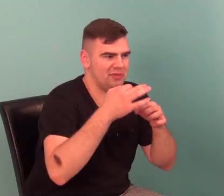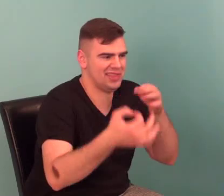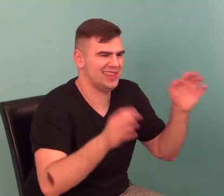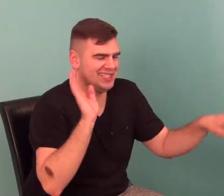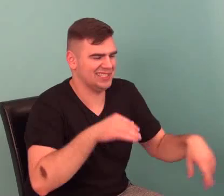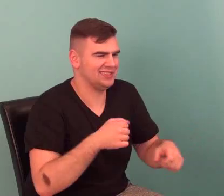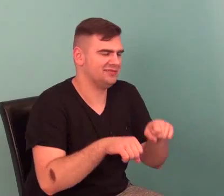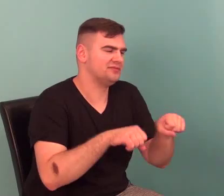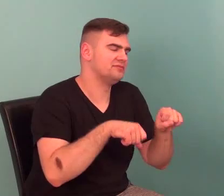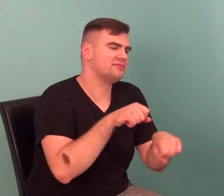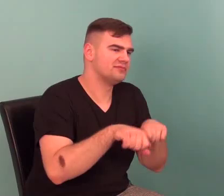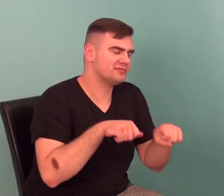Dobra, jeździ.